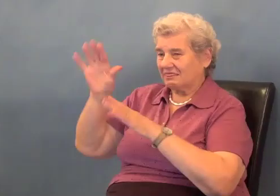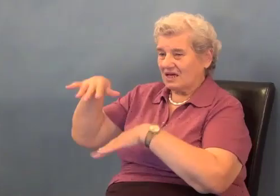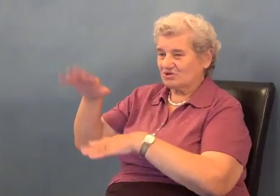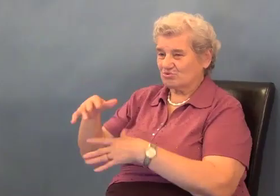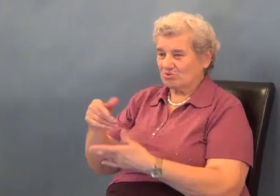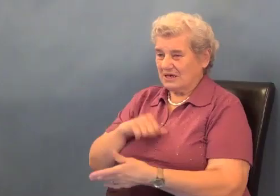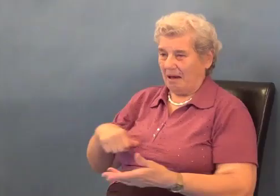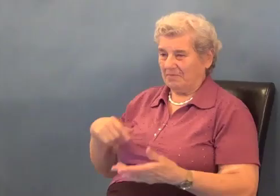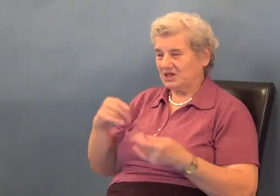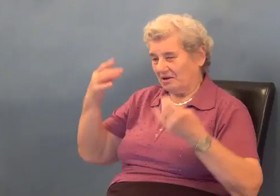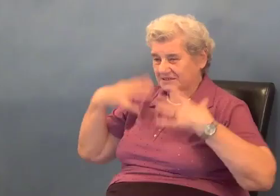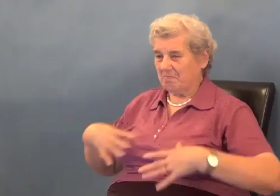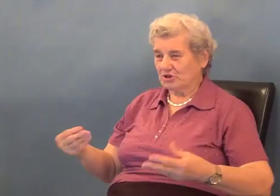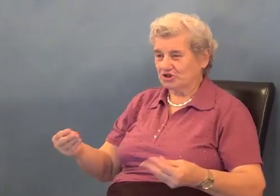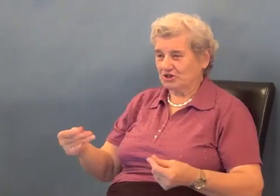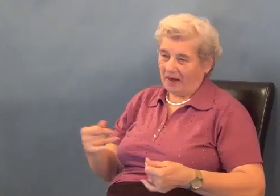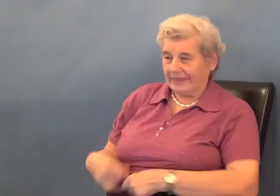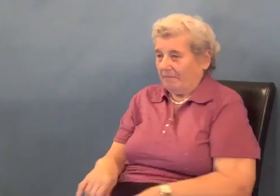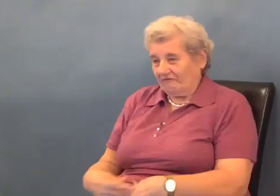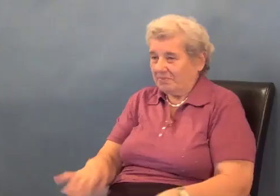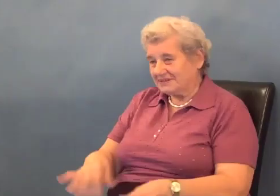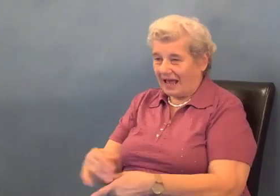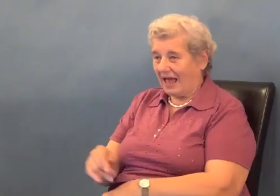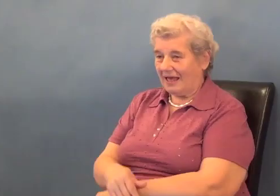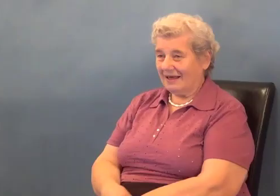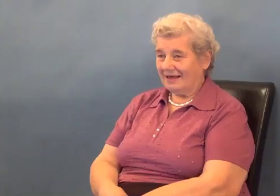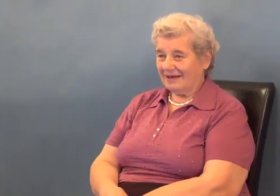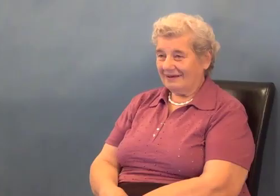Na deszczu sam się zmoczy, wytrzepie się.